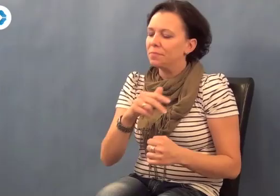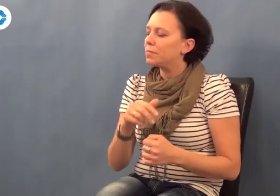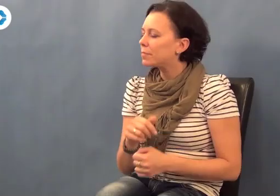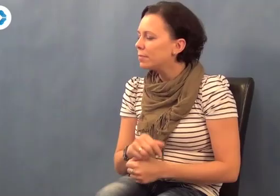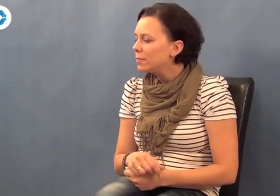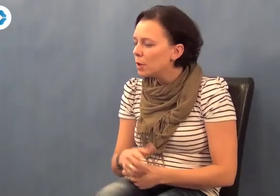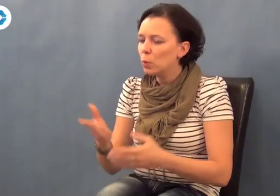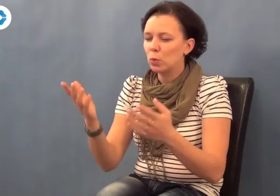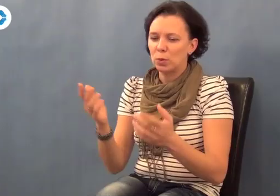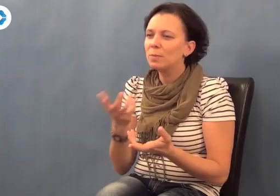Chłopcy patrzą.